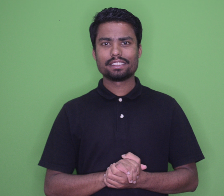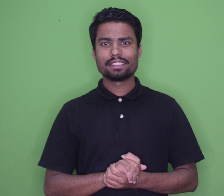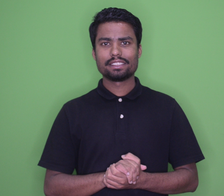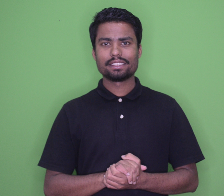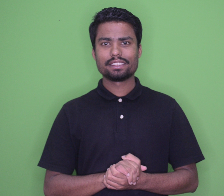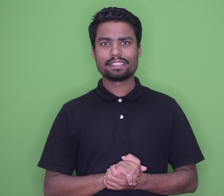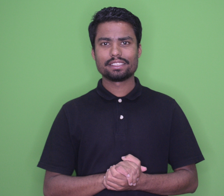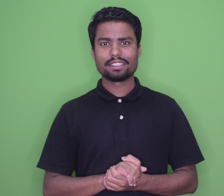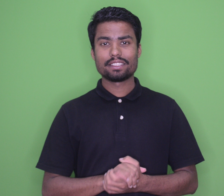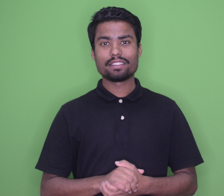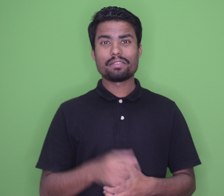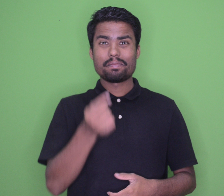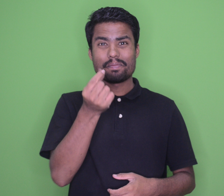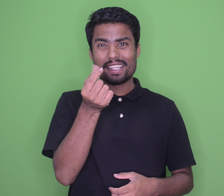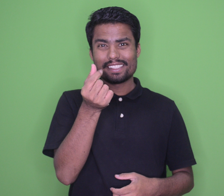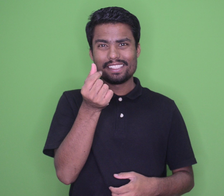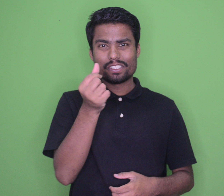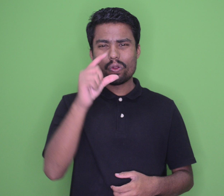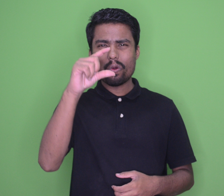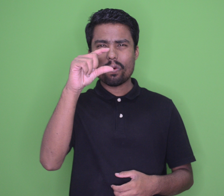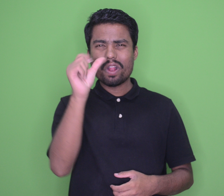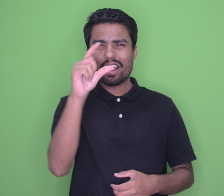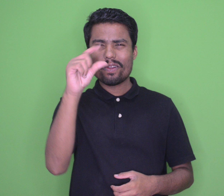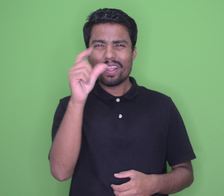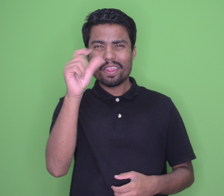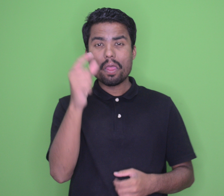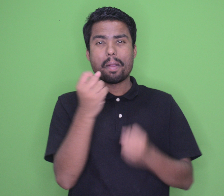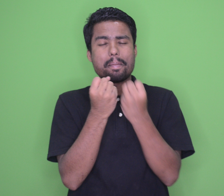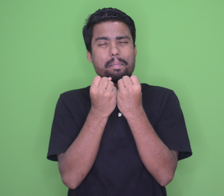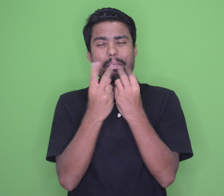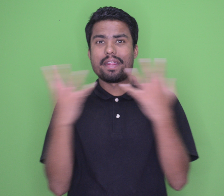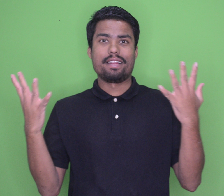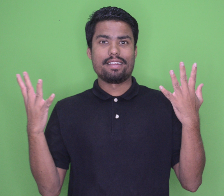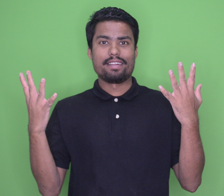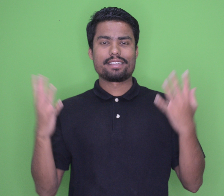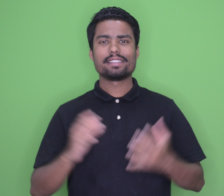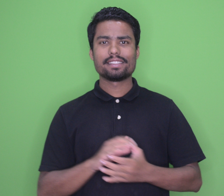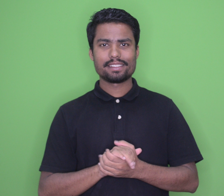coins are too many